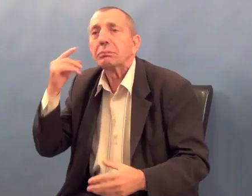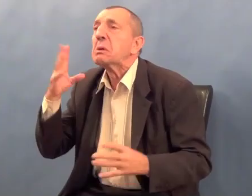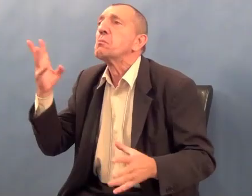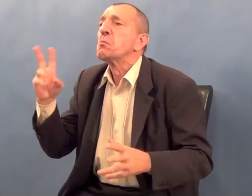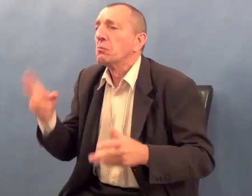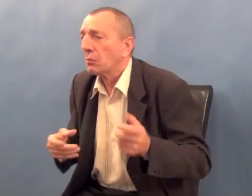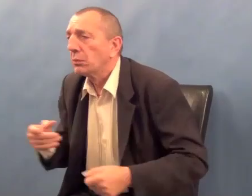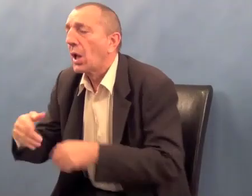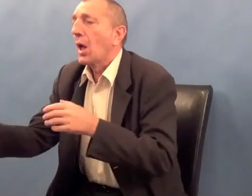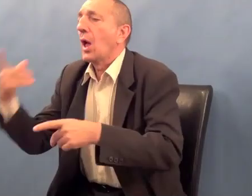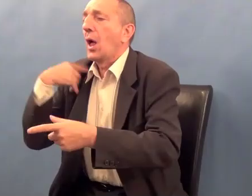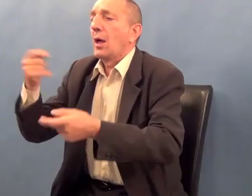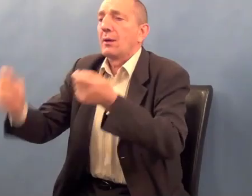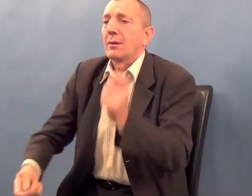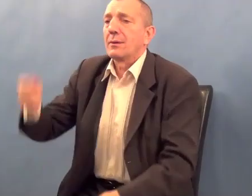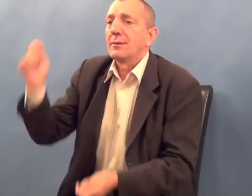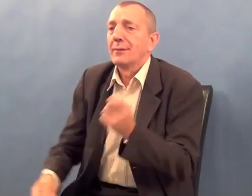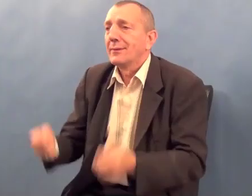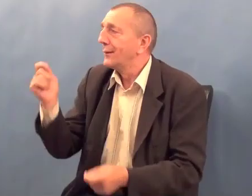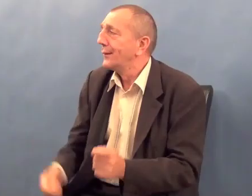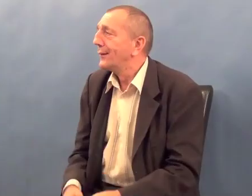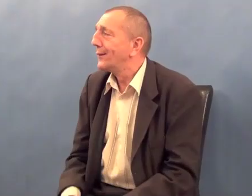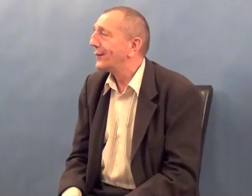Myśli, w szoku jest, co to jest, a tu gra na perkusji.